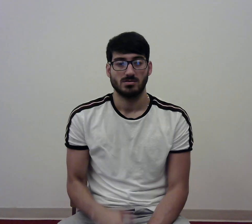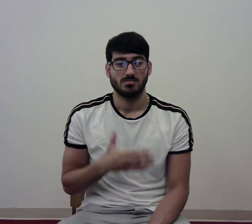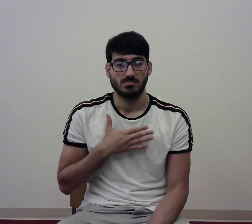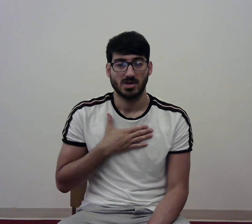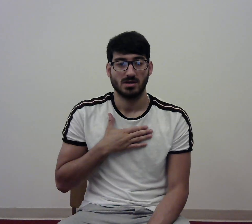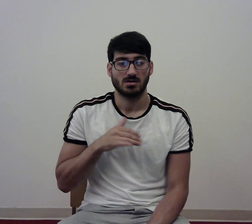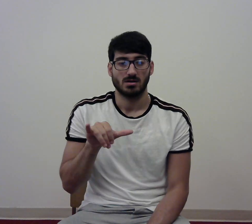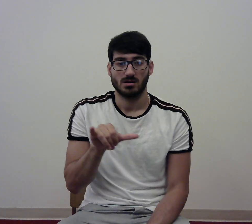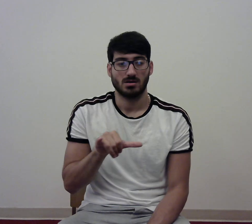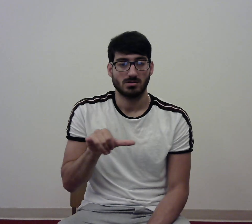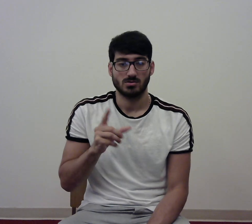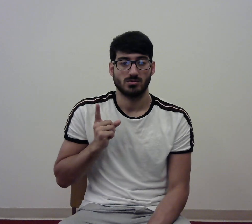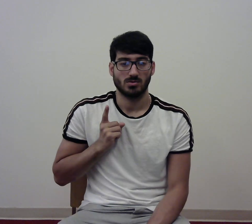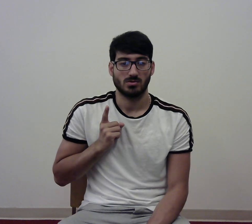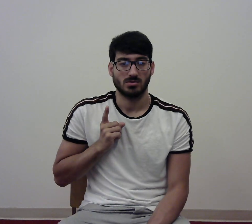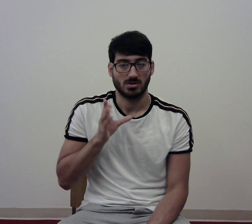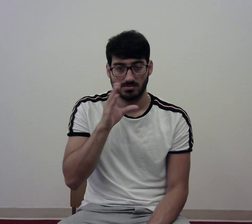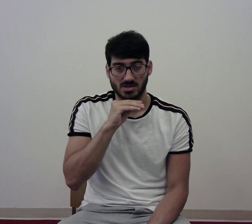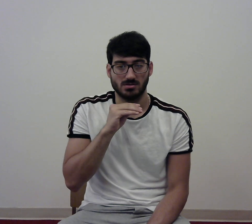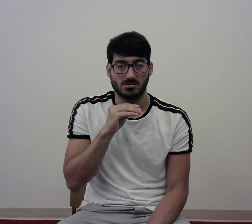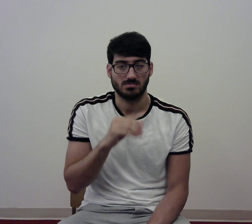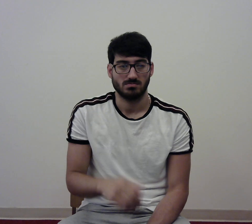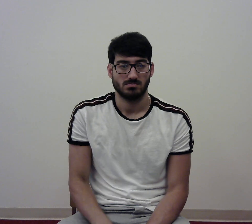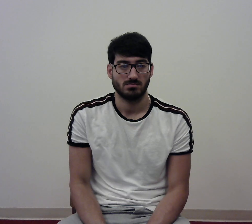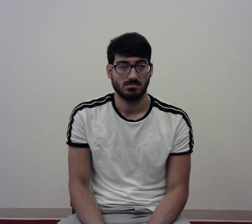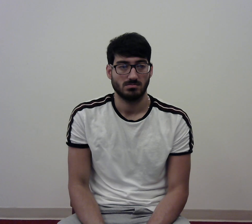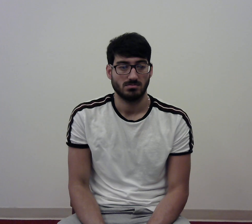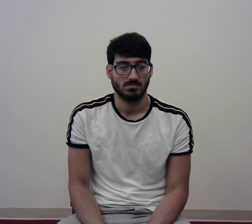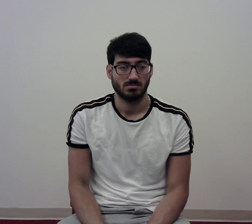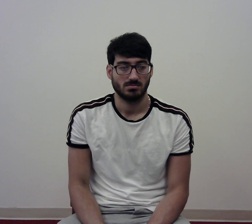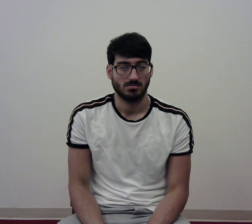Mən harda gözləyə bilərəm?